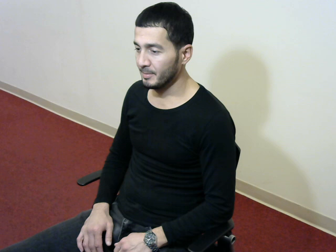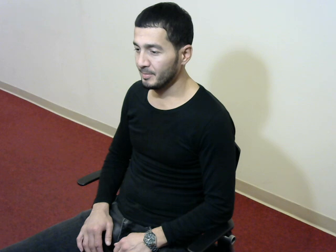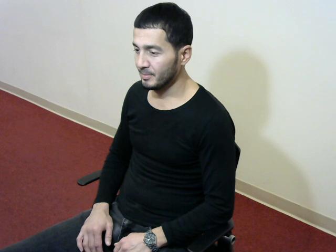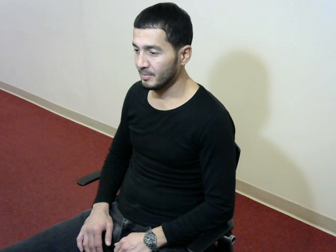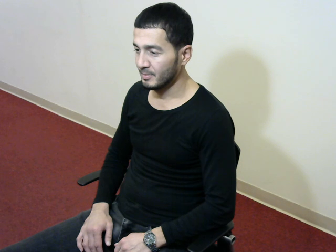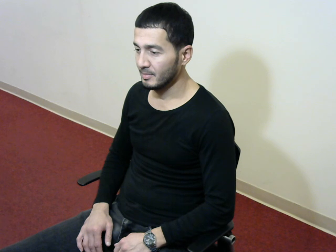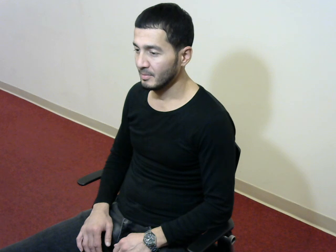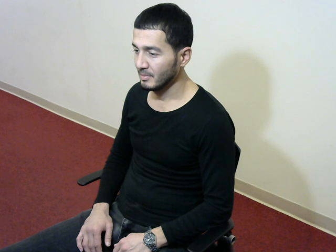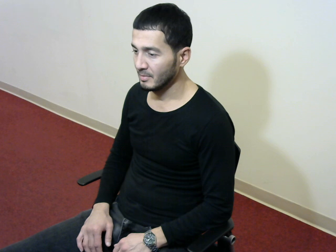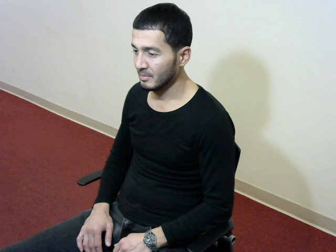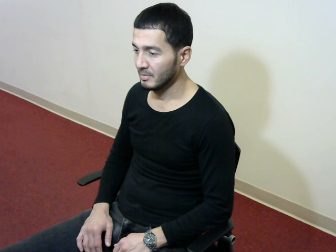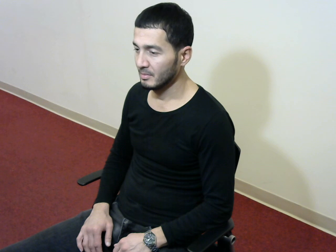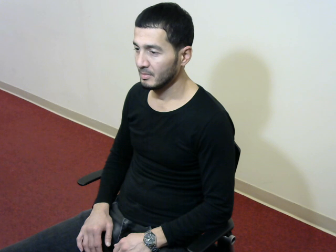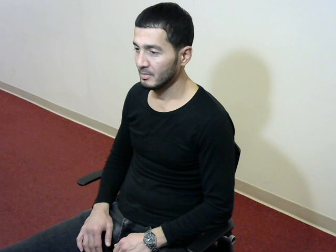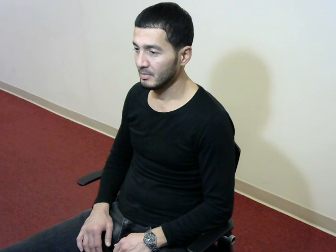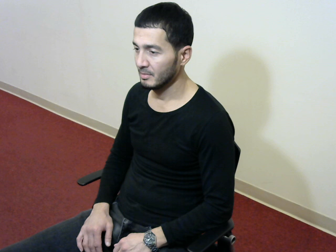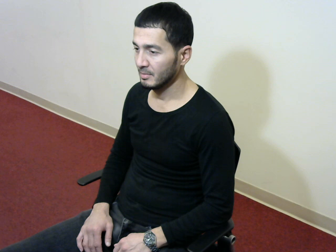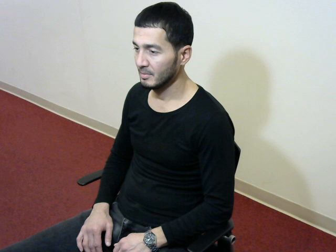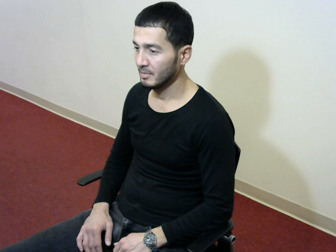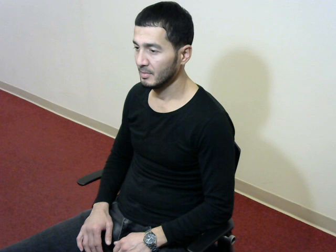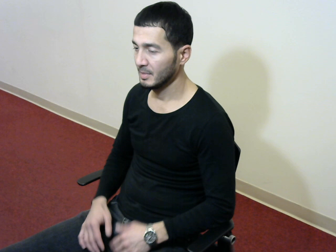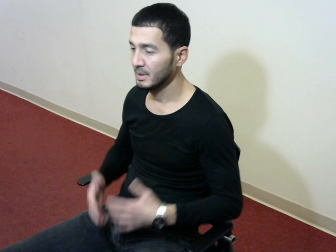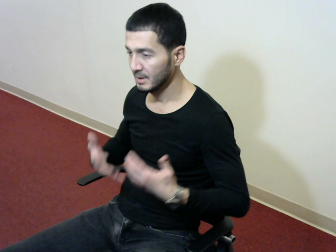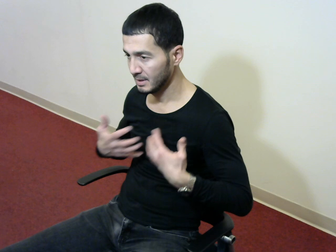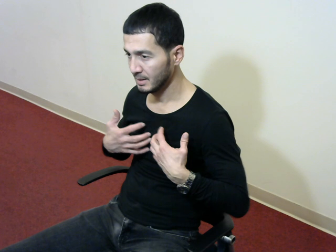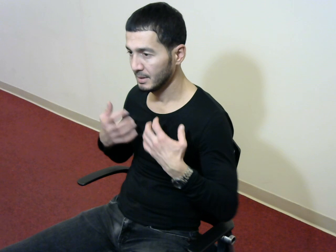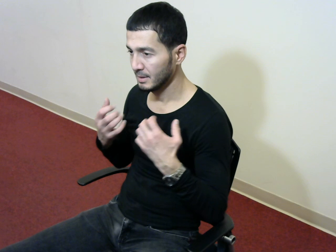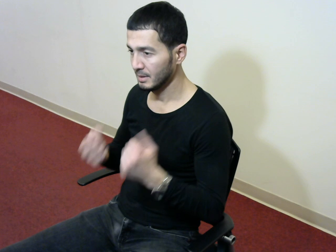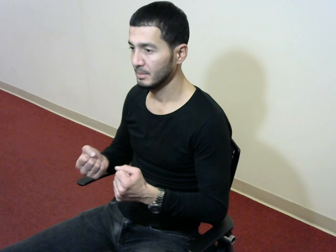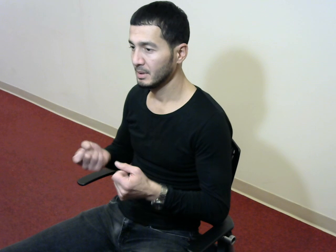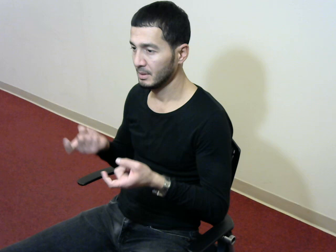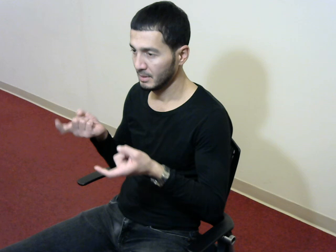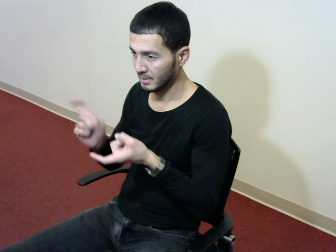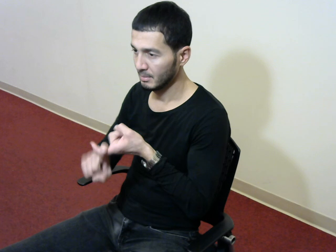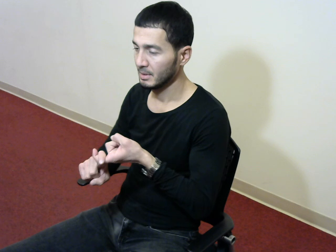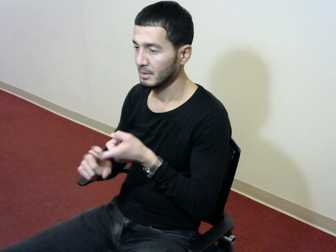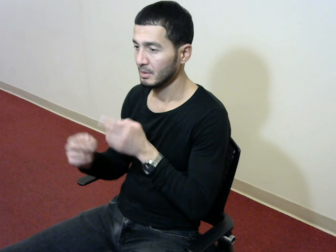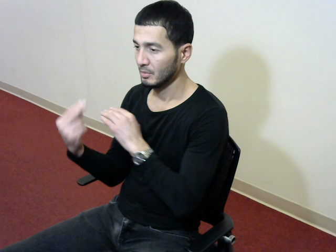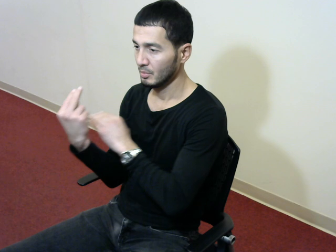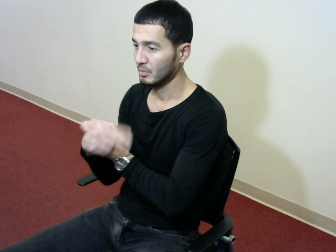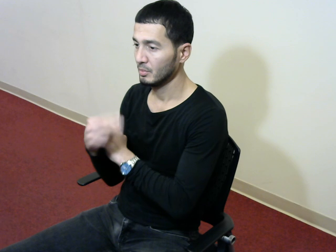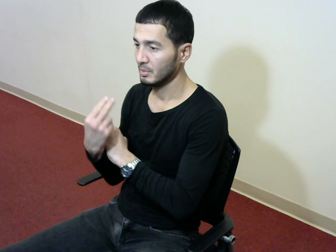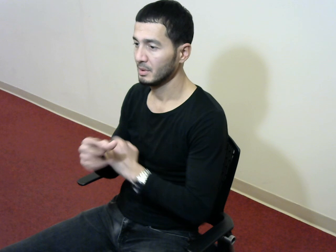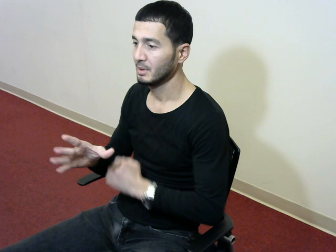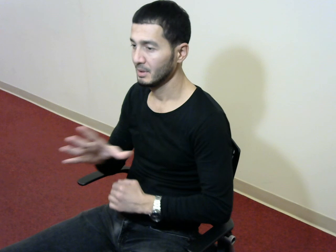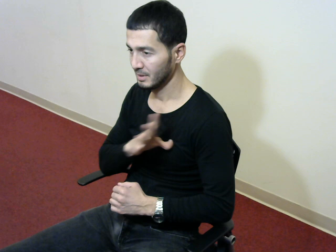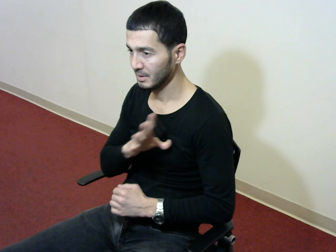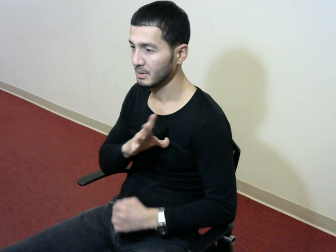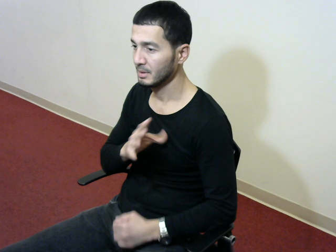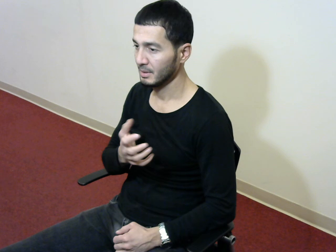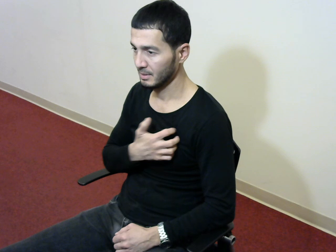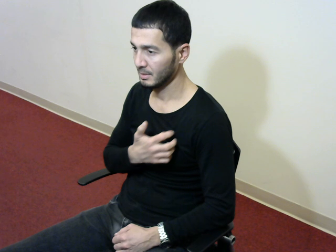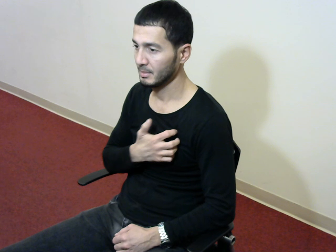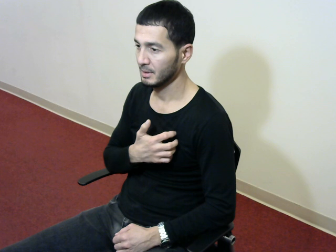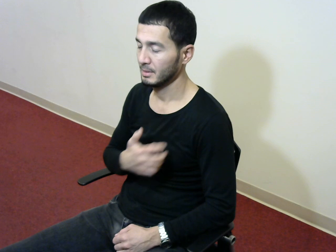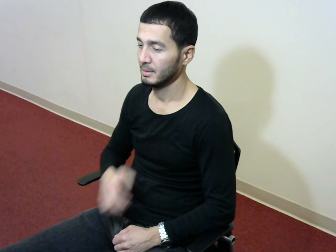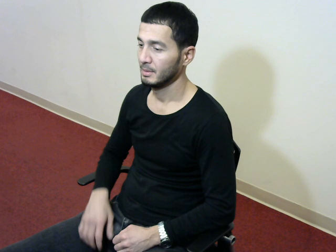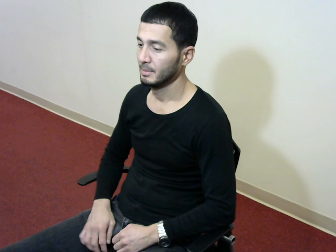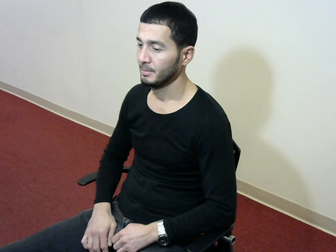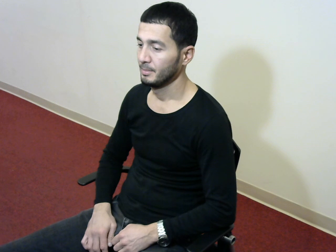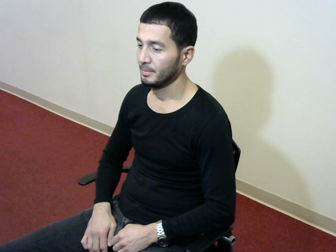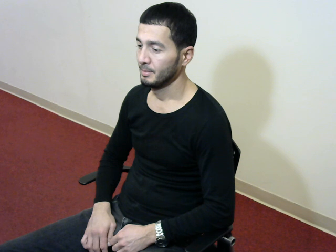Sağlamlığımla bağlı müalicə olmaq istəyirəm